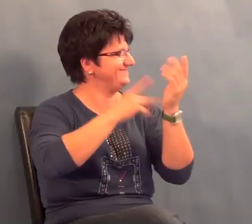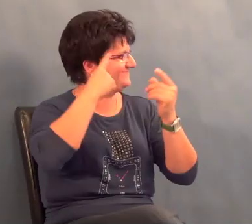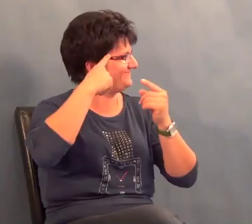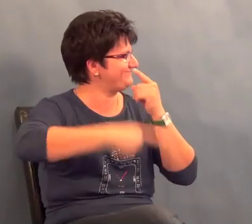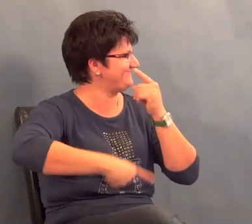Jeszcze raz?